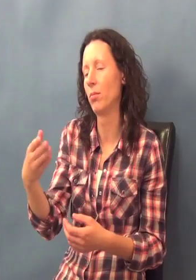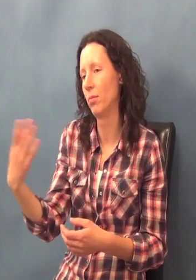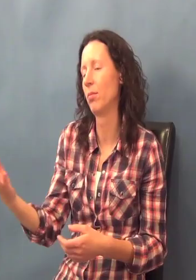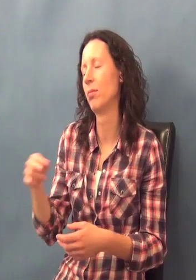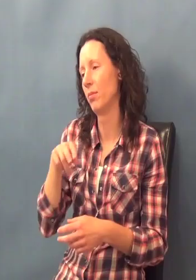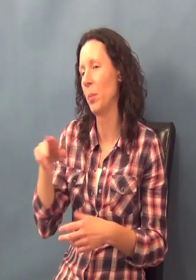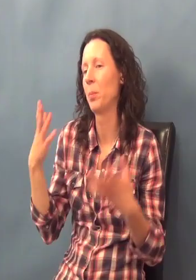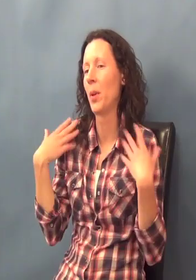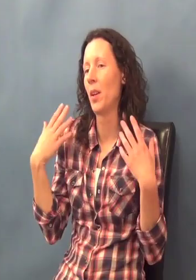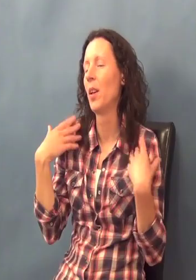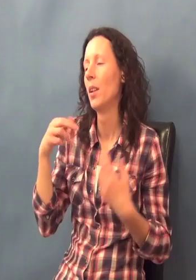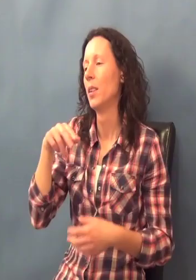Chłopcy idą, spacerują.